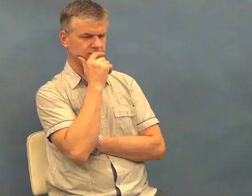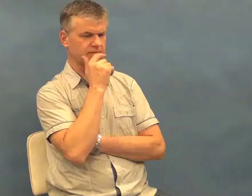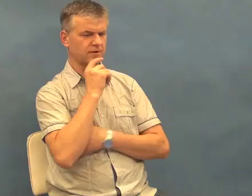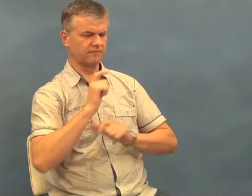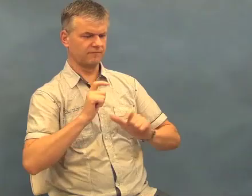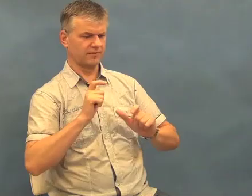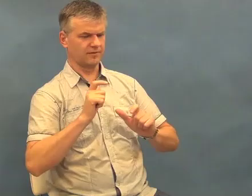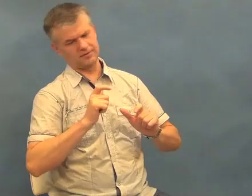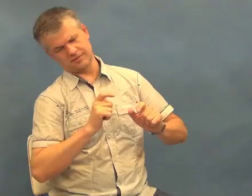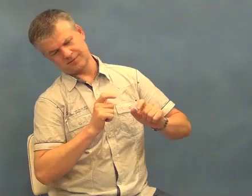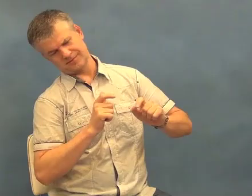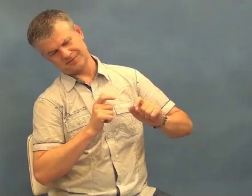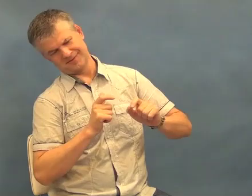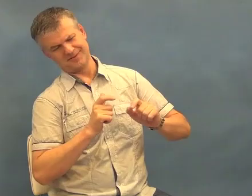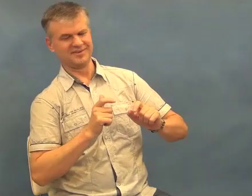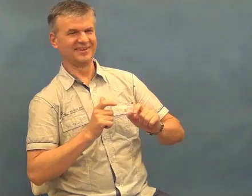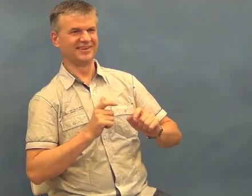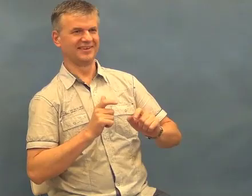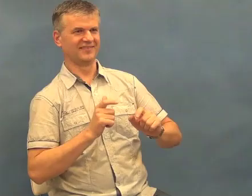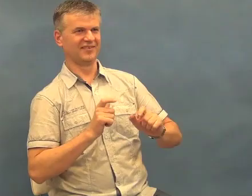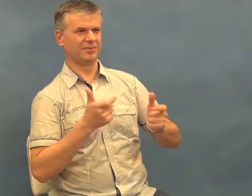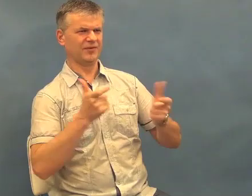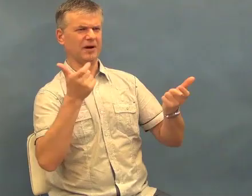Wypadek.